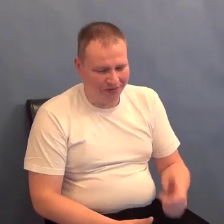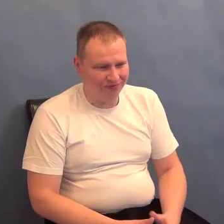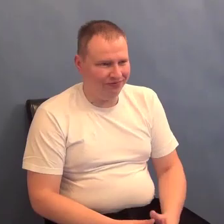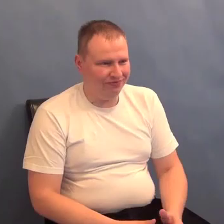Drugi.